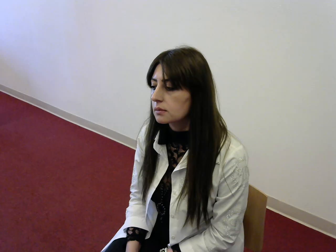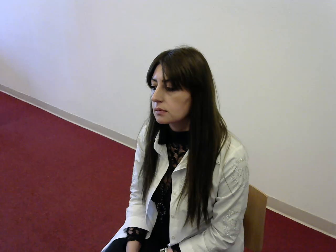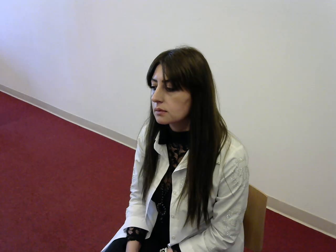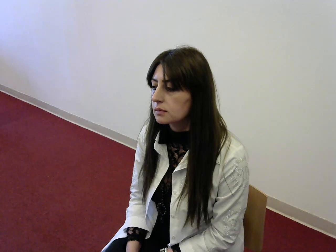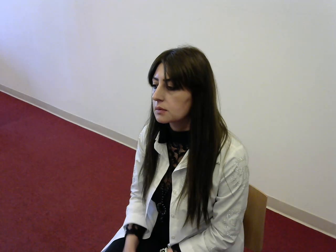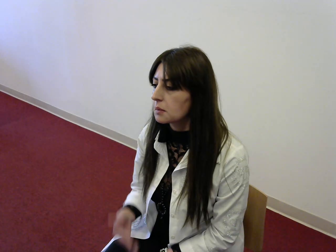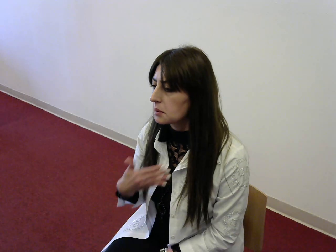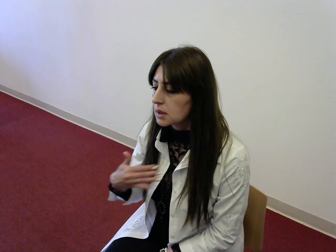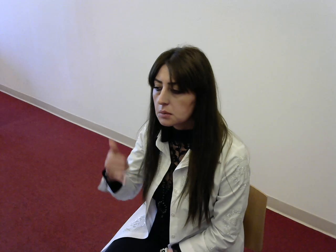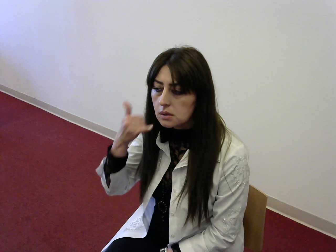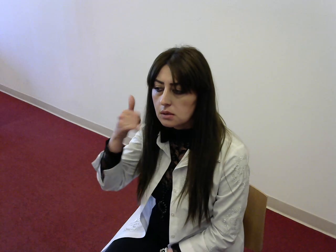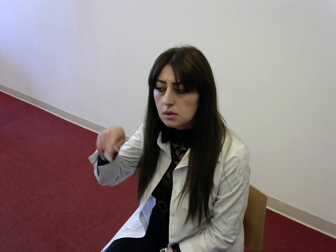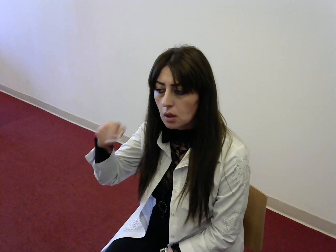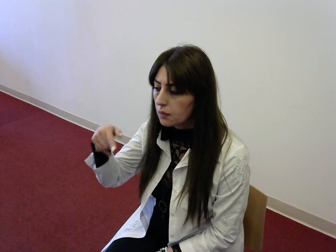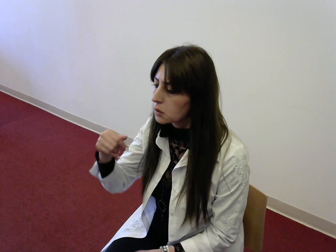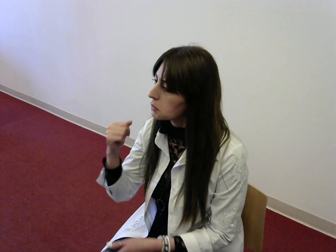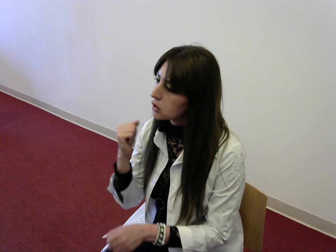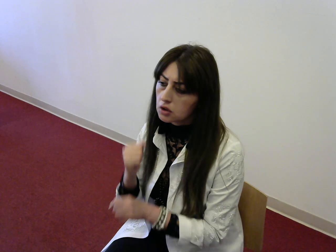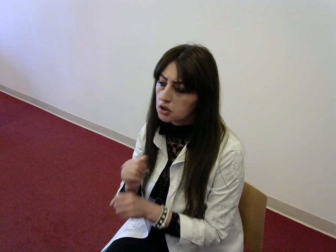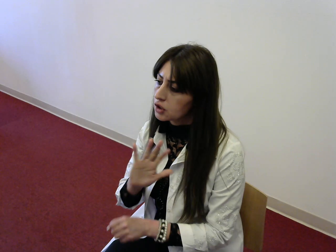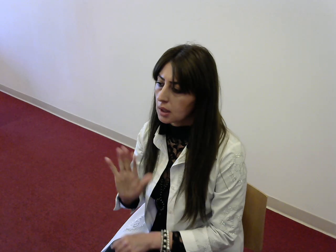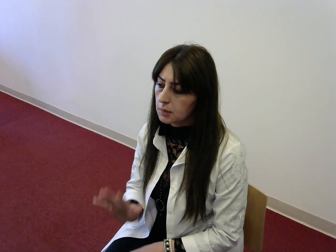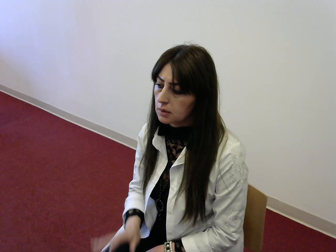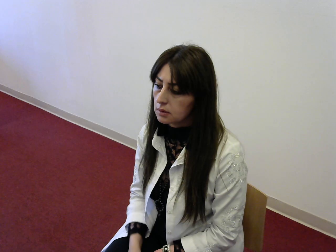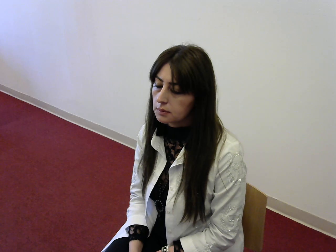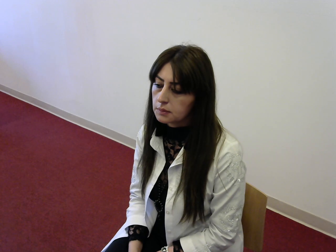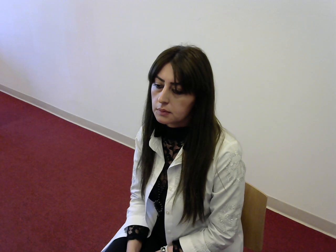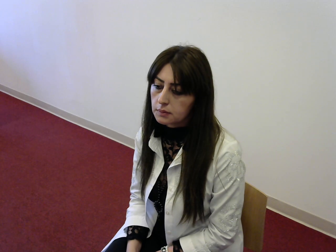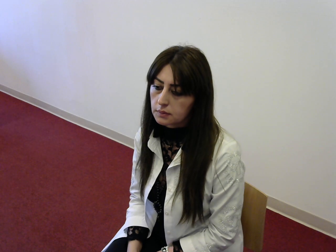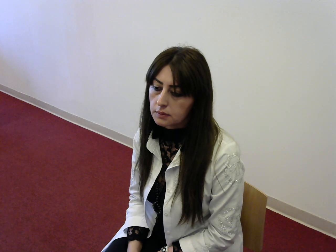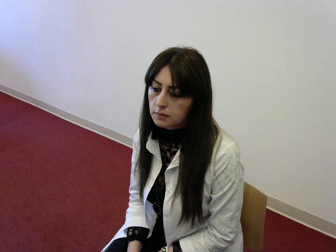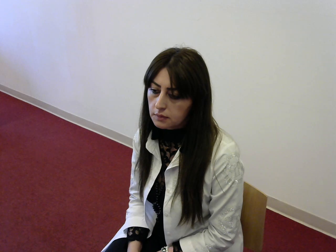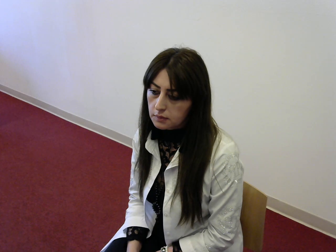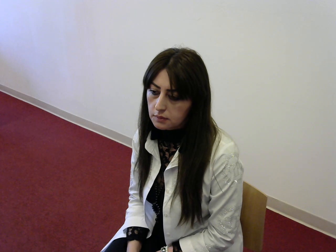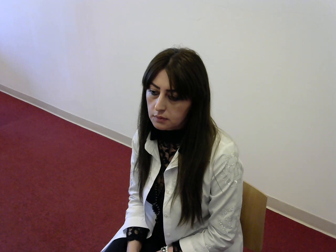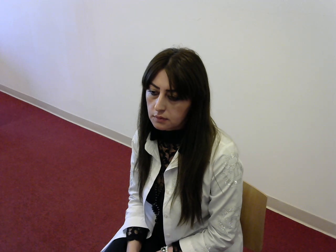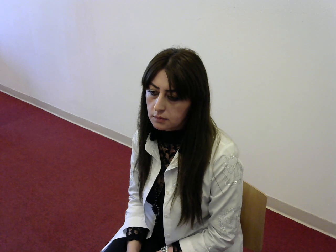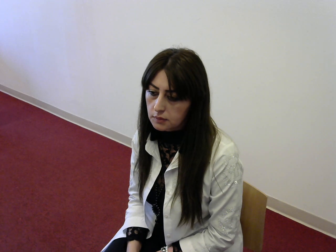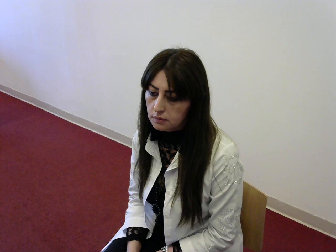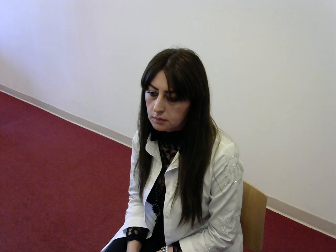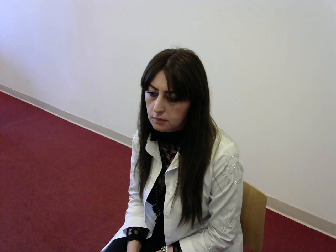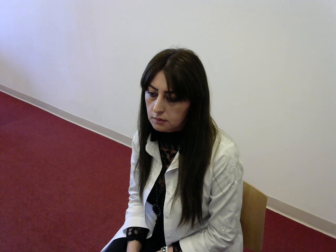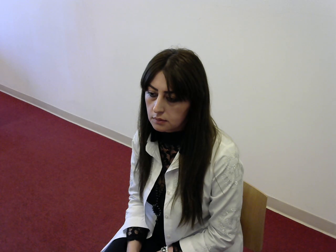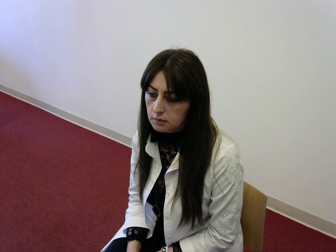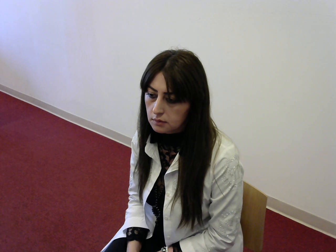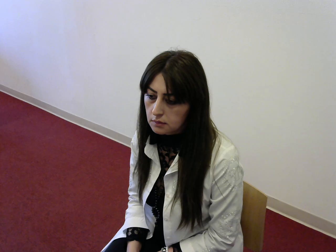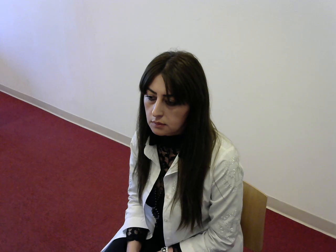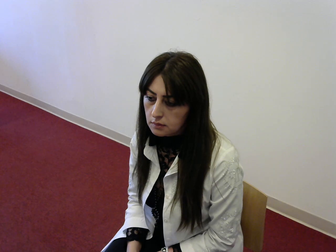Mənim telefonum özümdə deyil